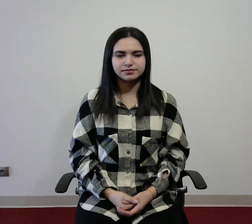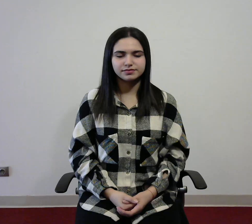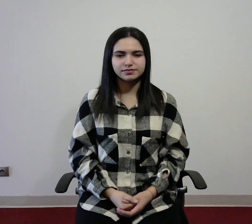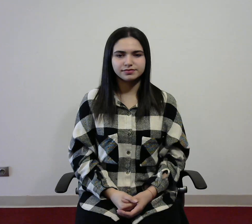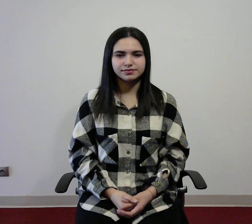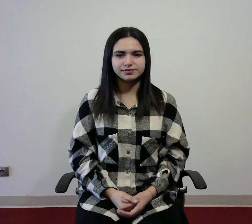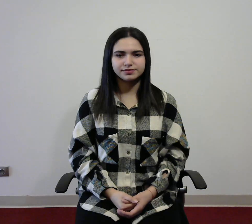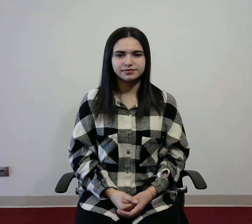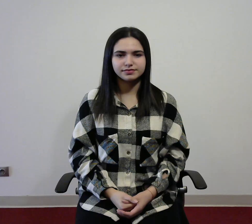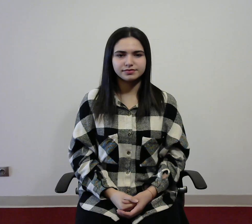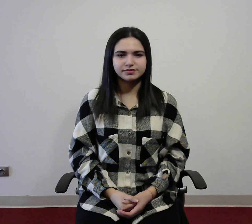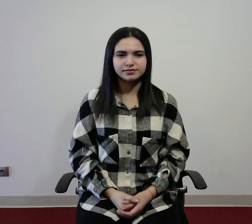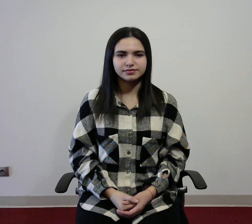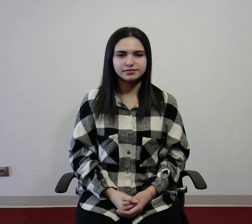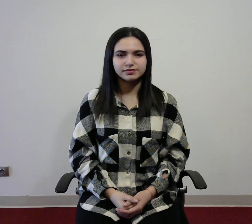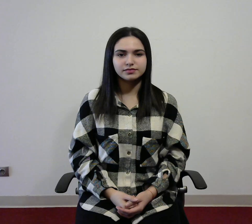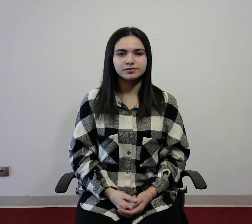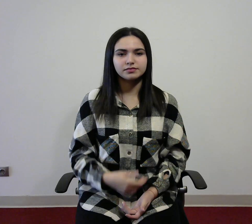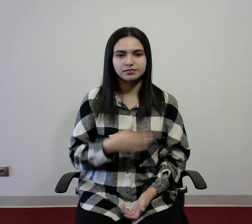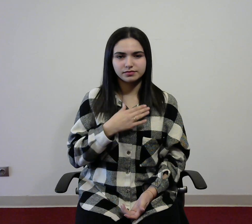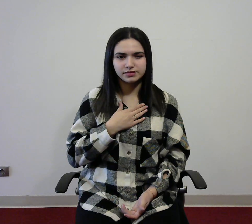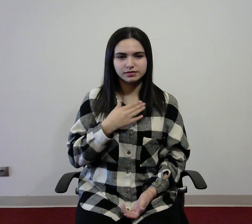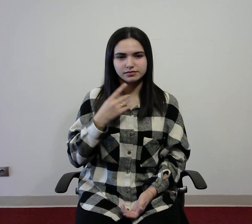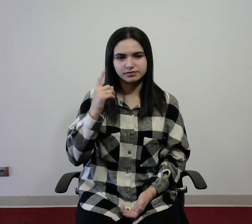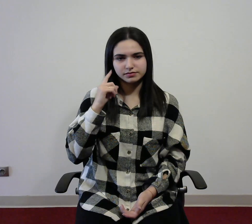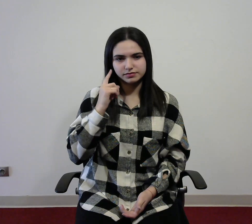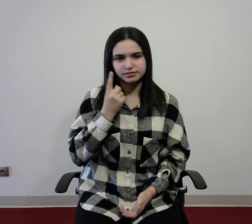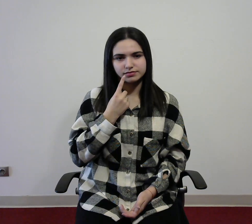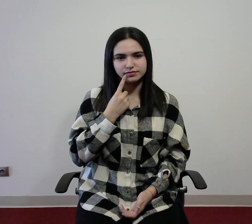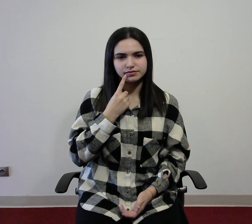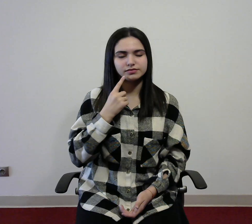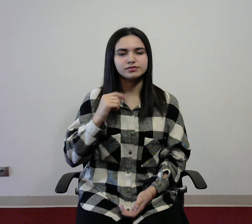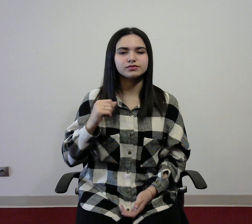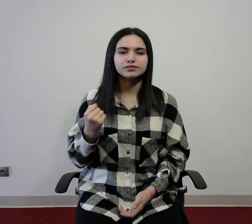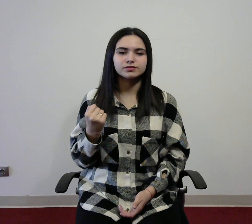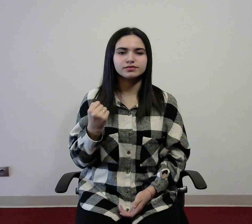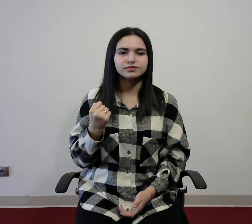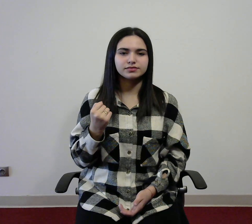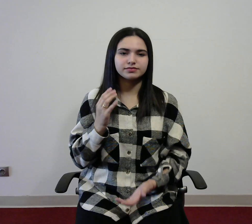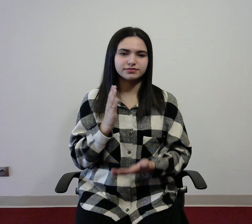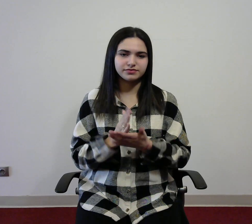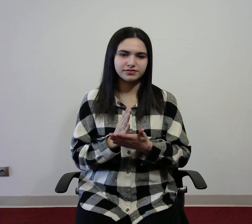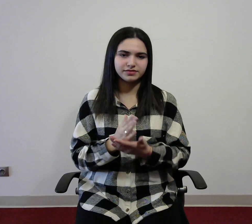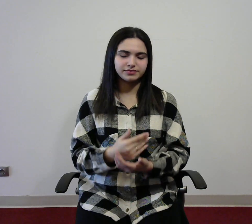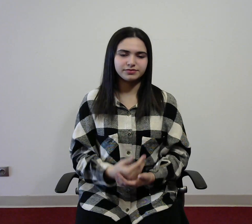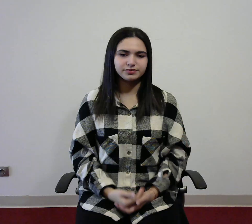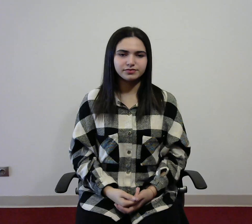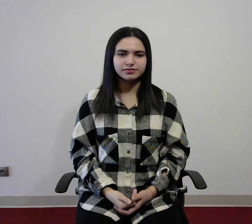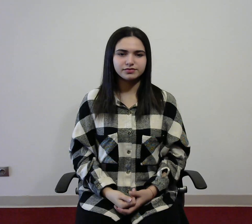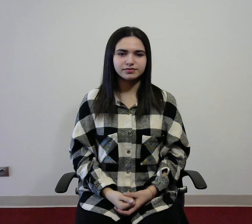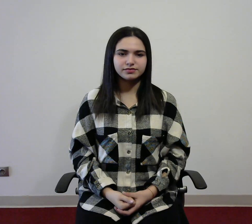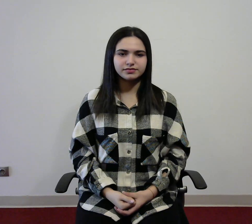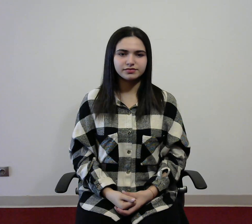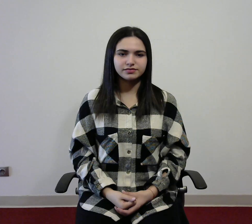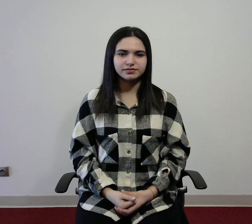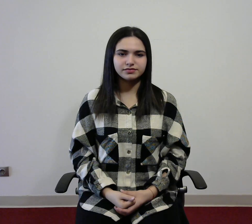Mənim eşitmə məhdudiyyətli dostlarım var